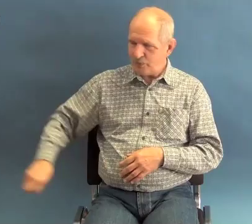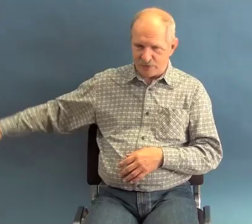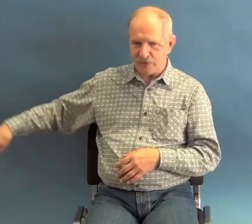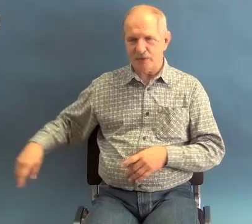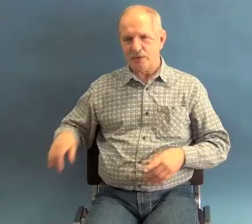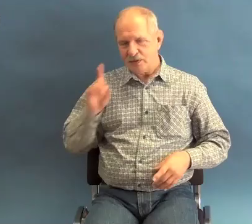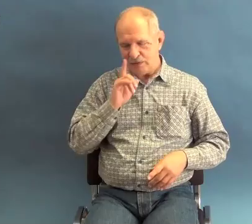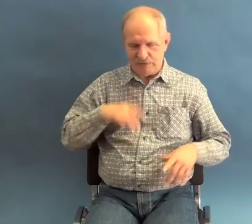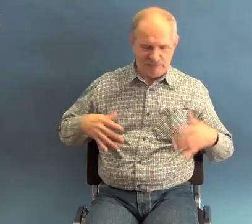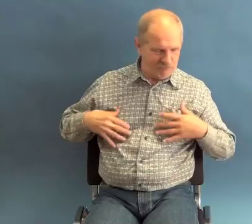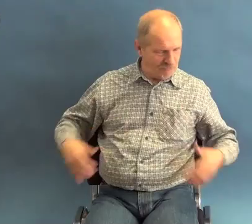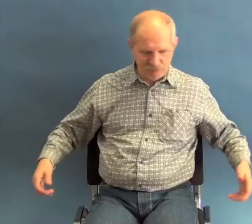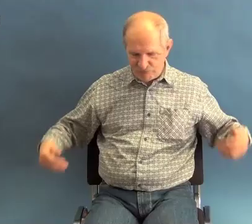Mężczyzna ubiera się i na plecy zakłada...